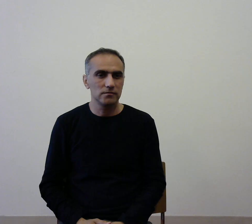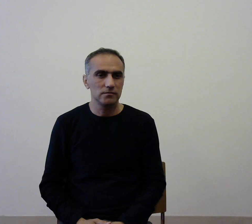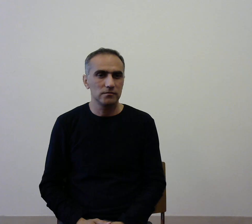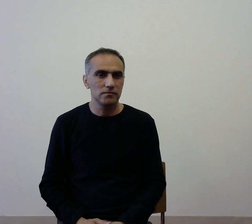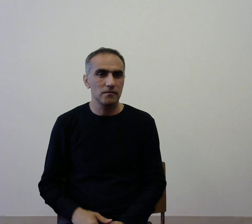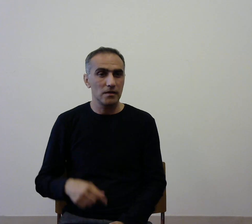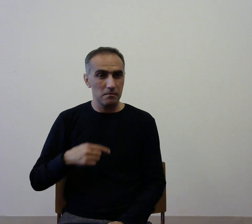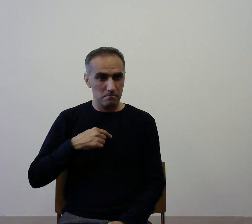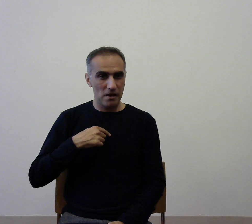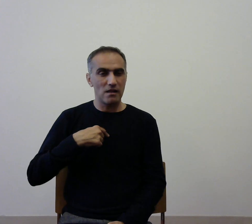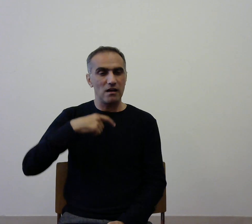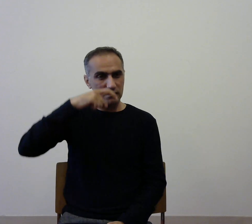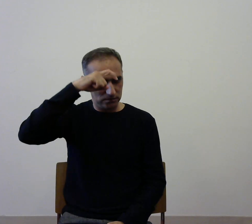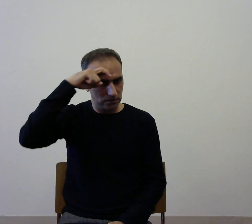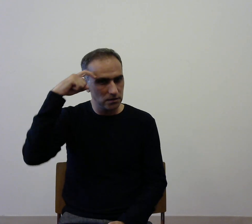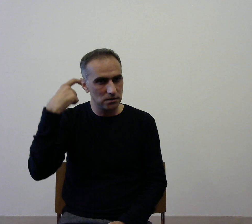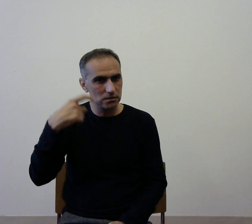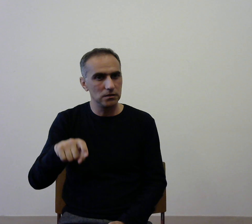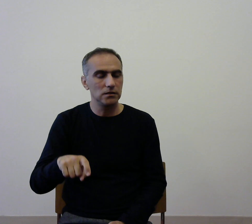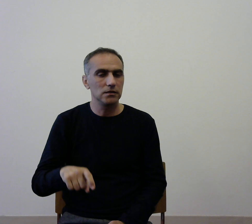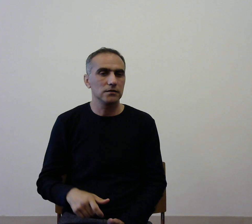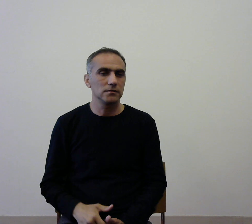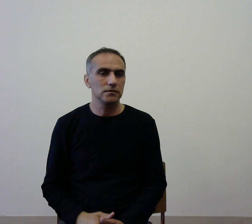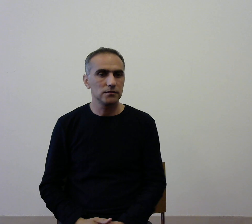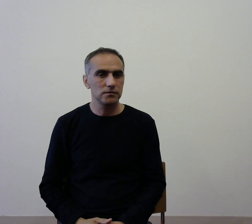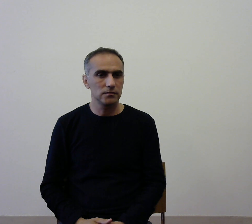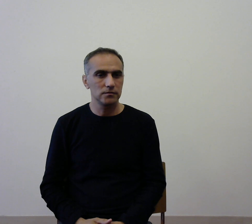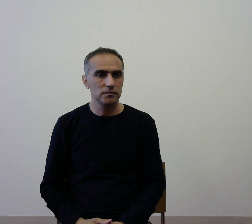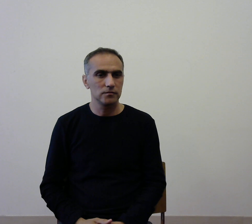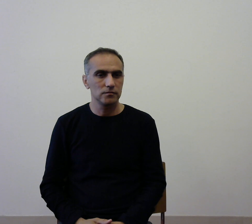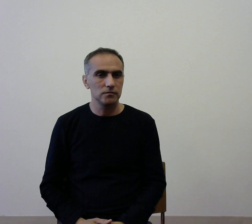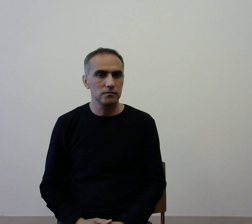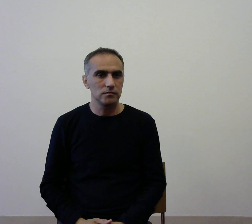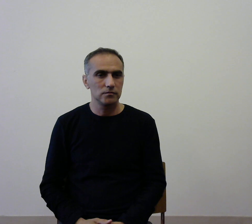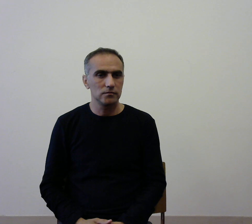Mənə istidir